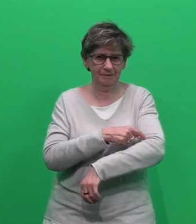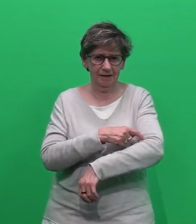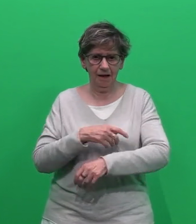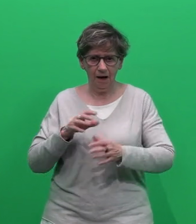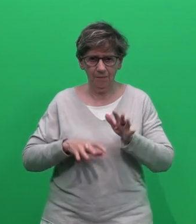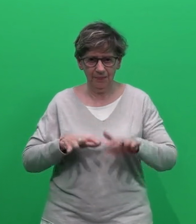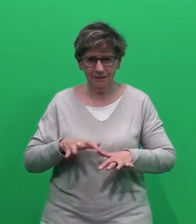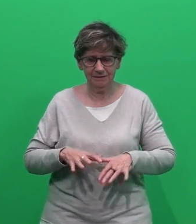De vegades al braç.